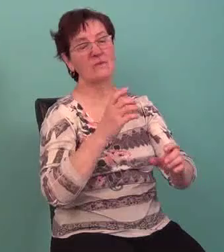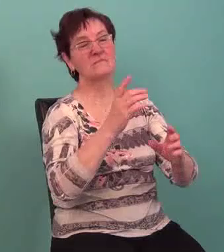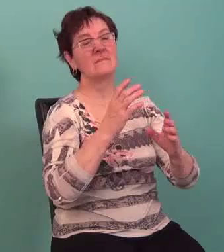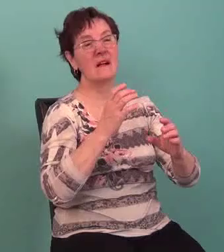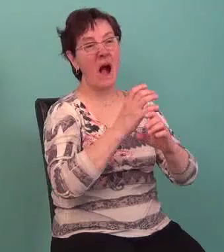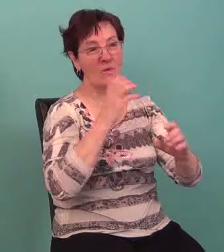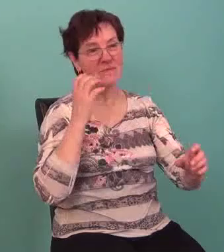Autobus.